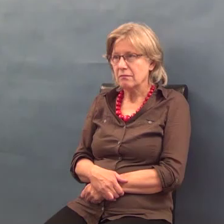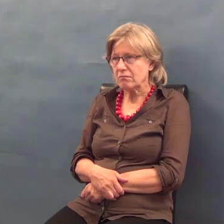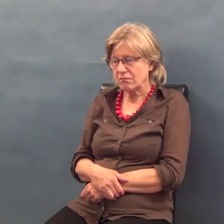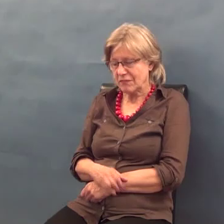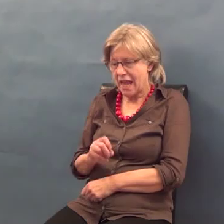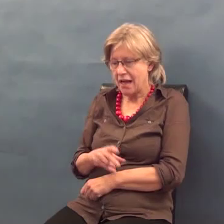Tak.